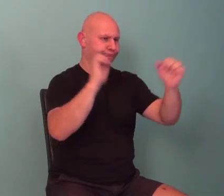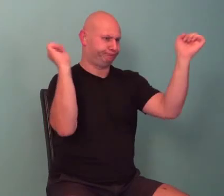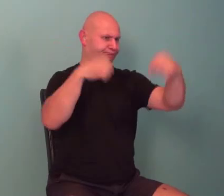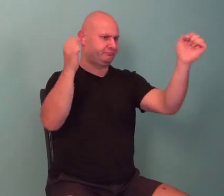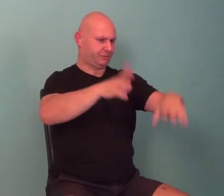Tak!